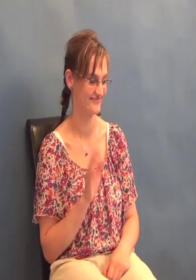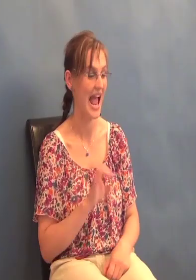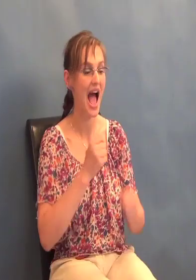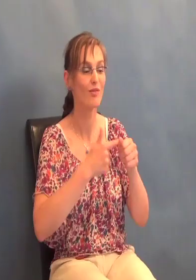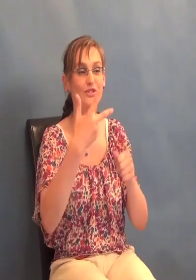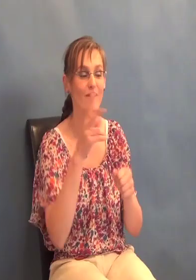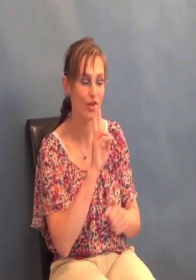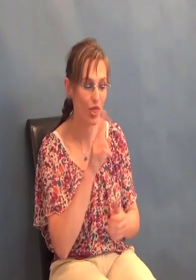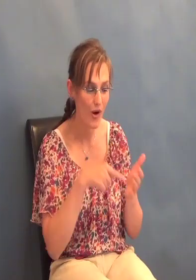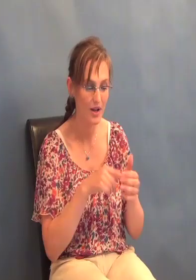A dwudziesty trzeci - wtorek?